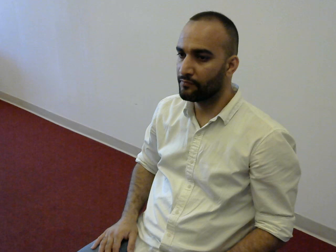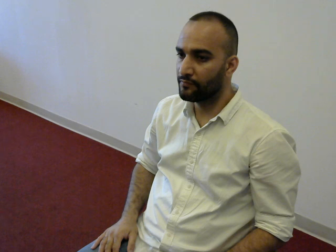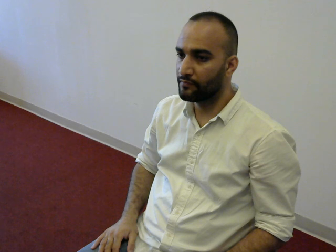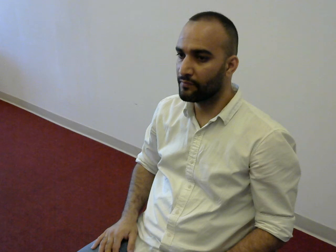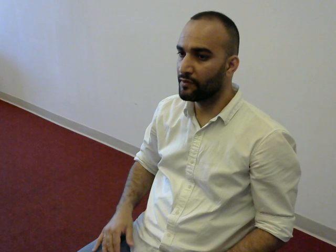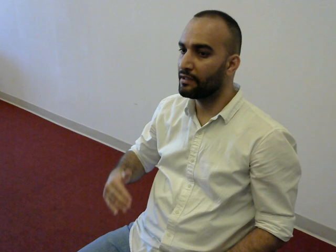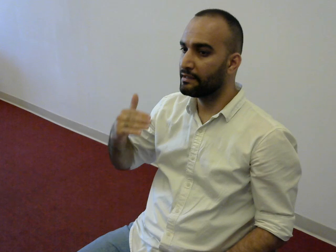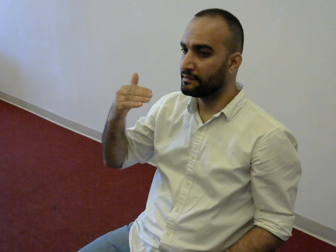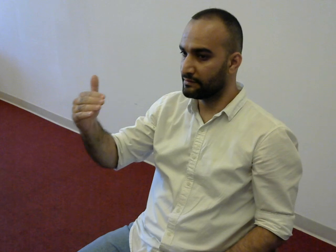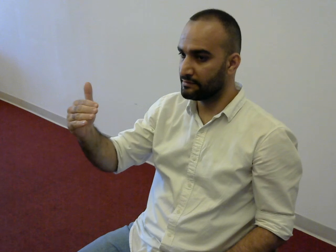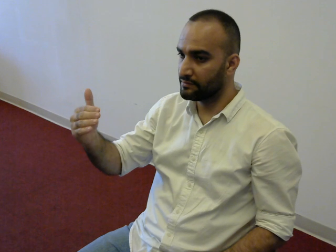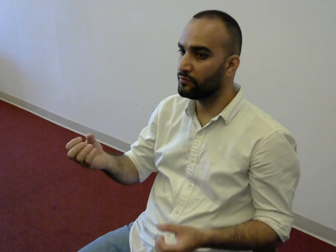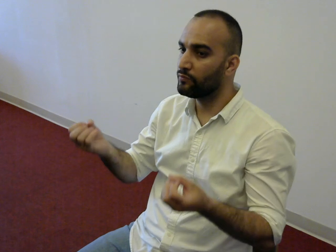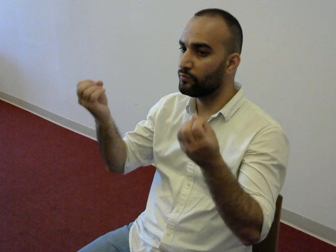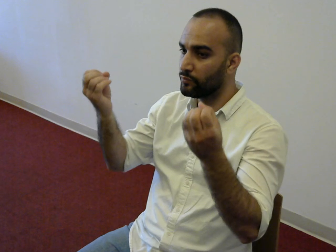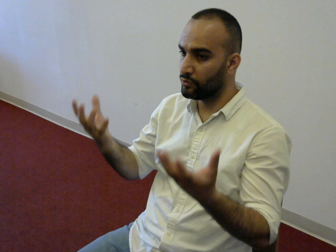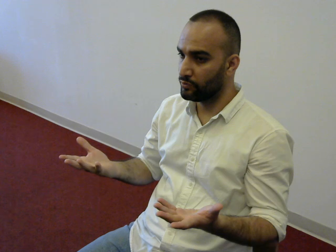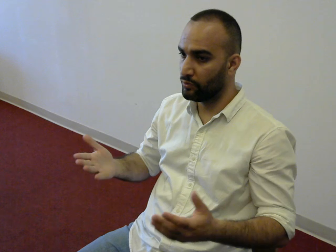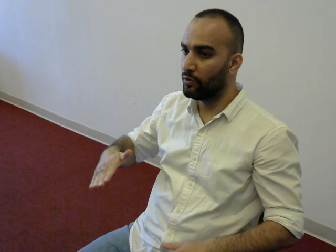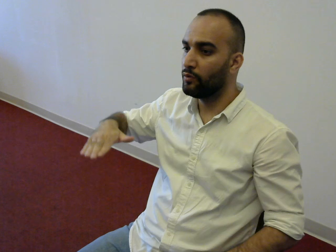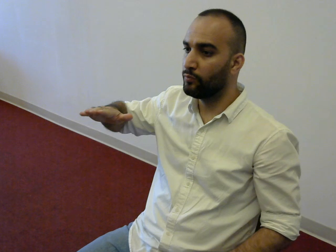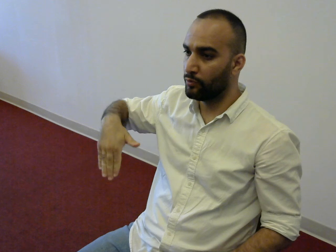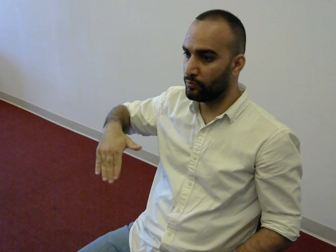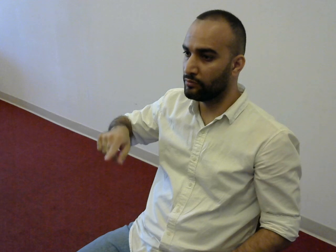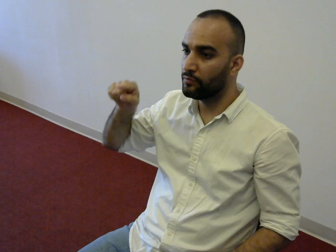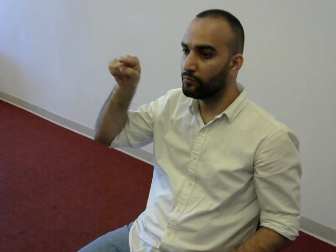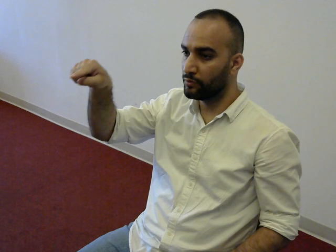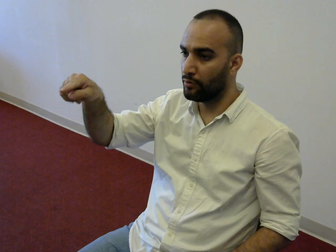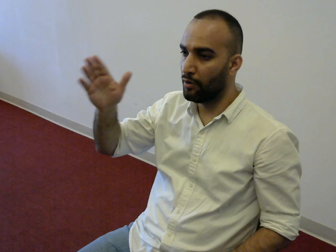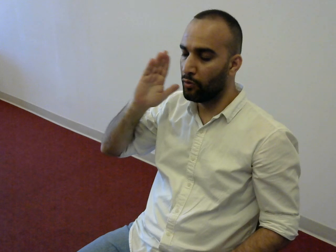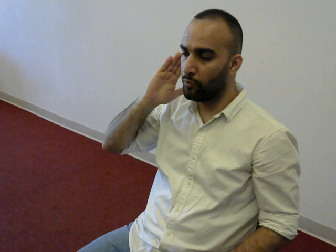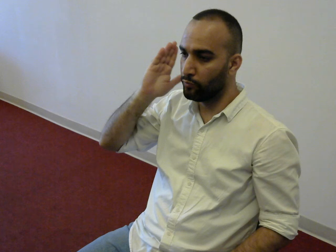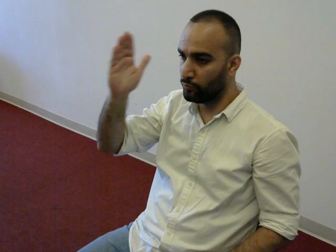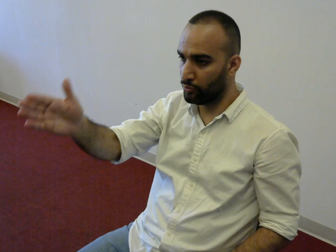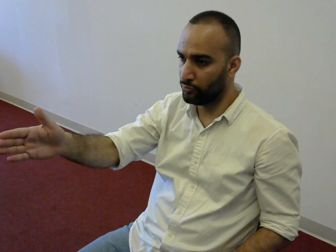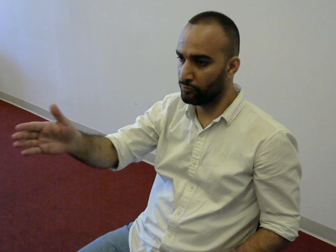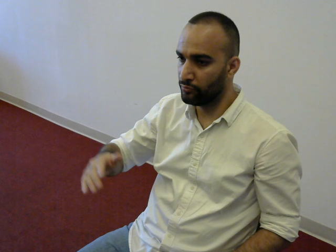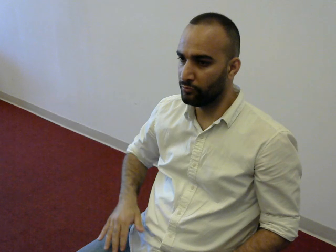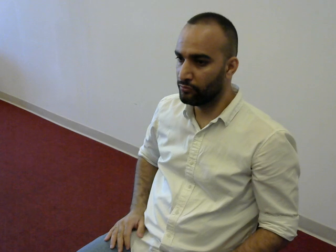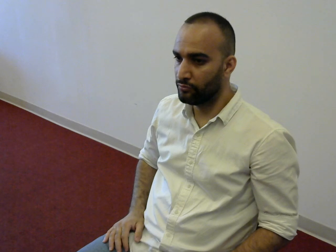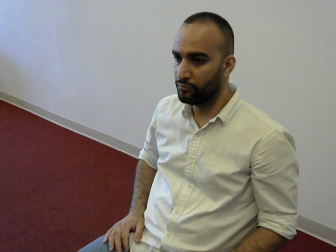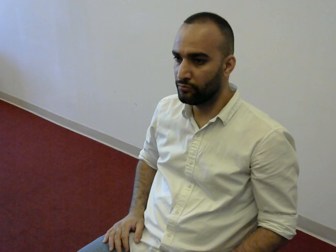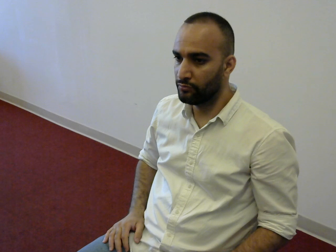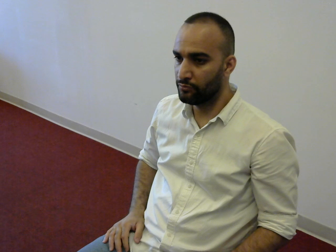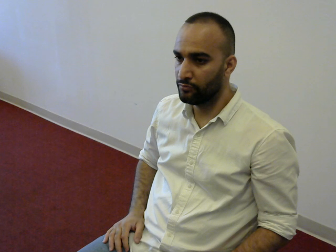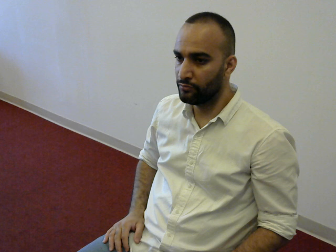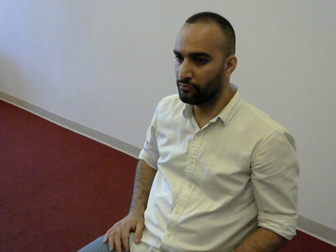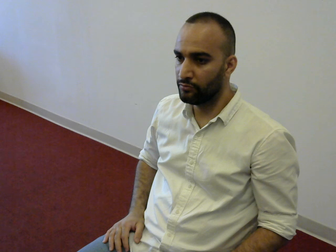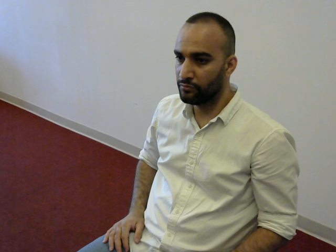Siz günortadan sonra burda olacaqsınızmı?